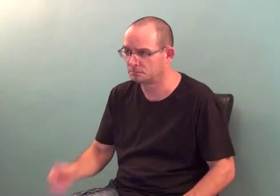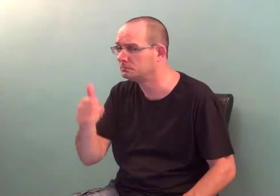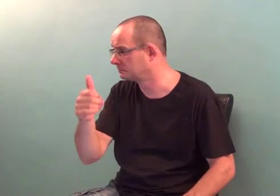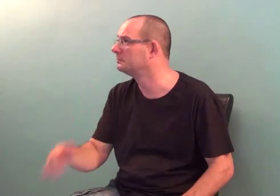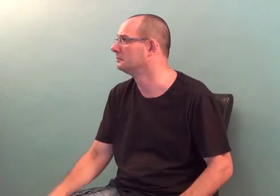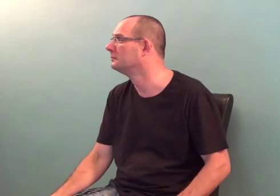Super.